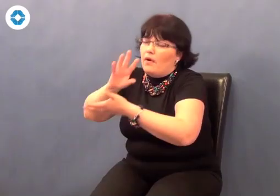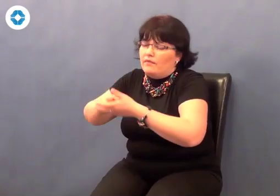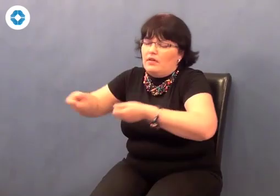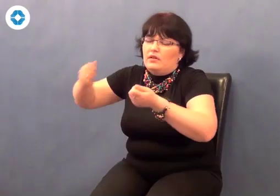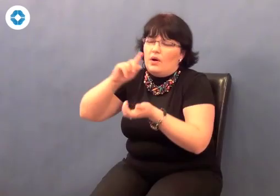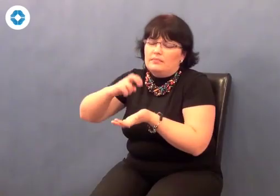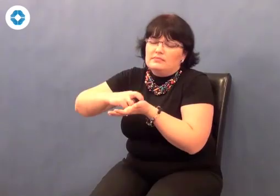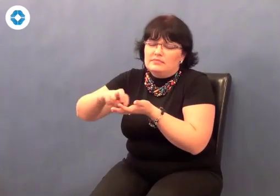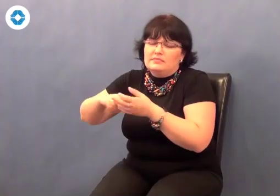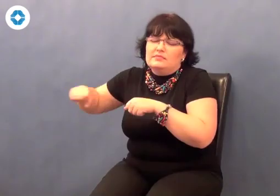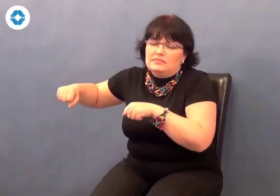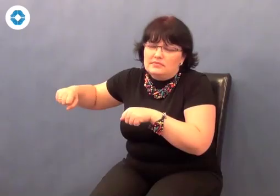Poraniony chłopiec idzie, prowadząc rower.